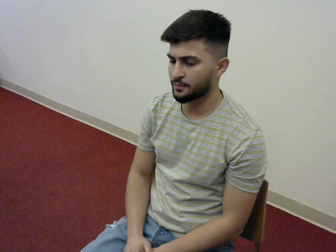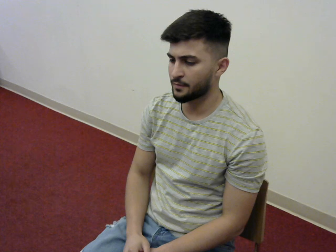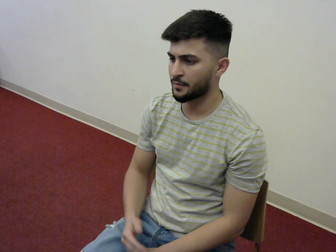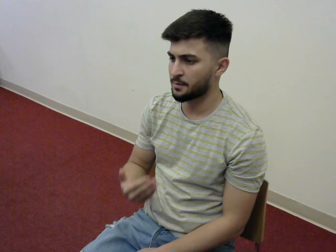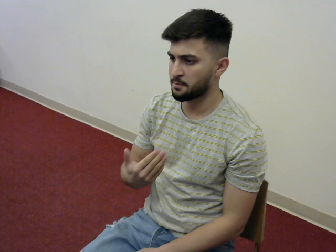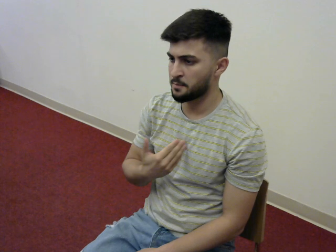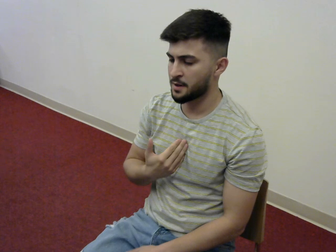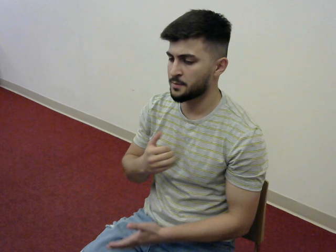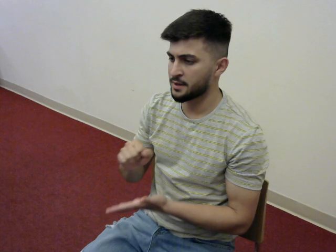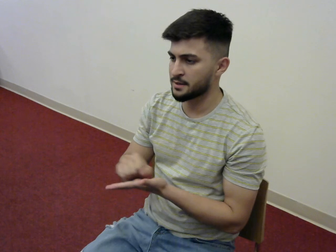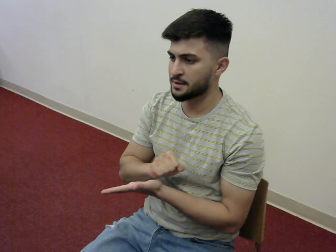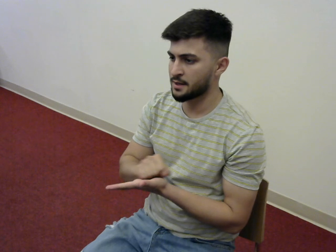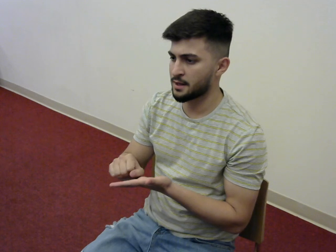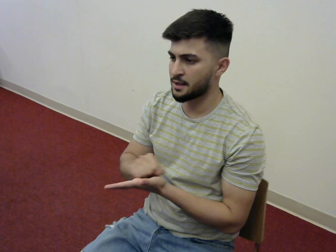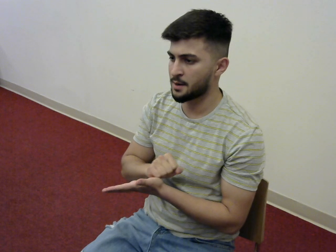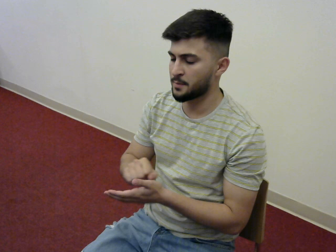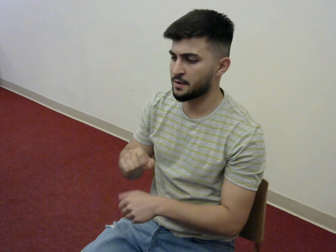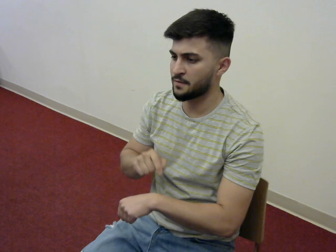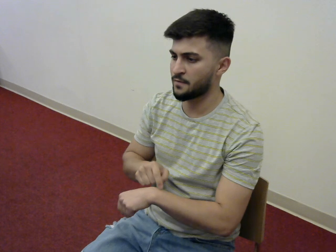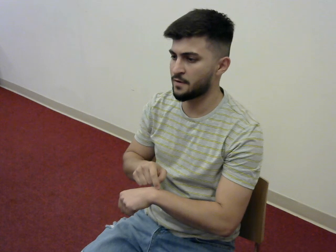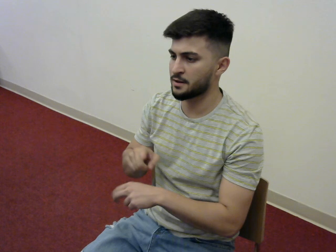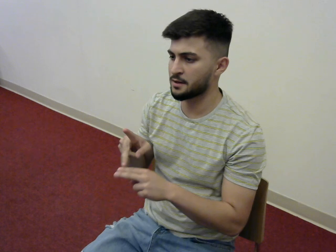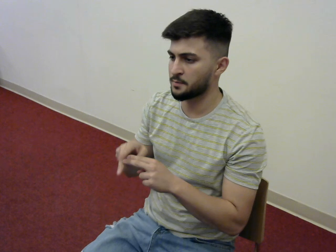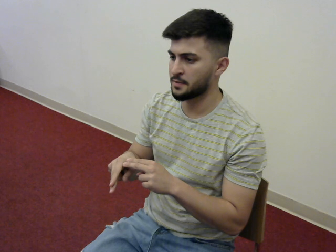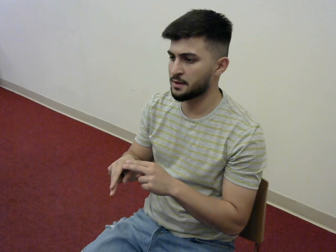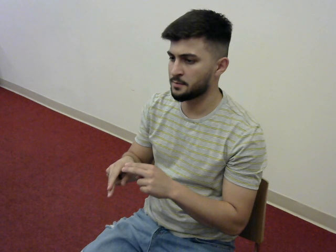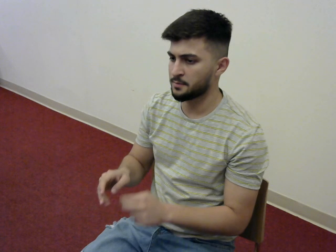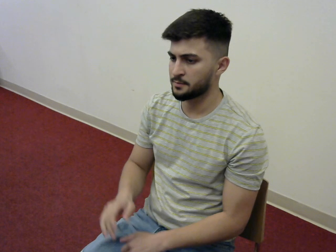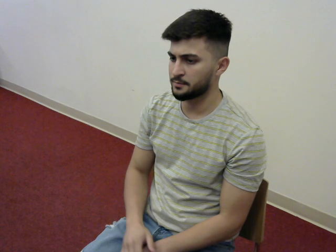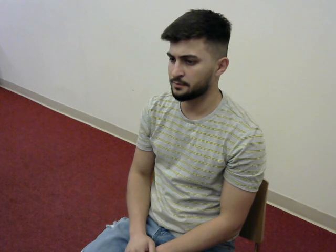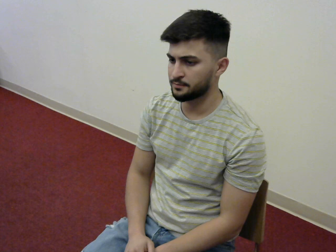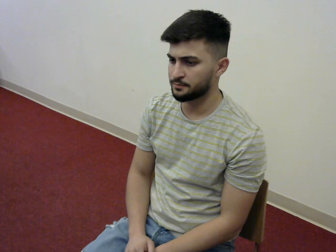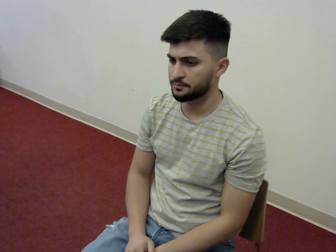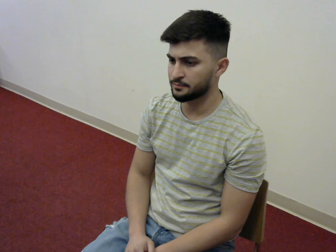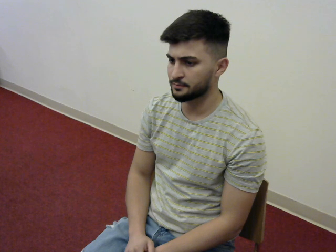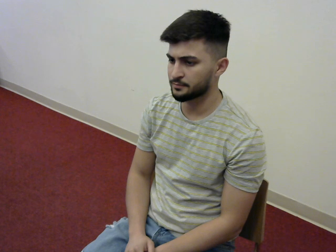Mənim sənədimin vaxtı bitib